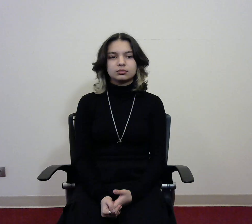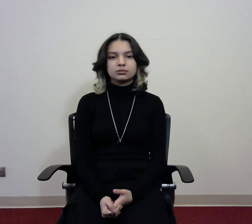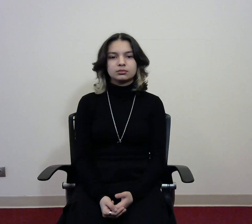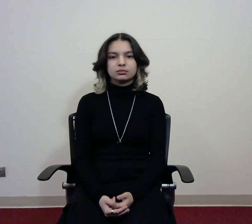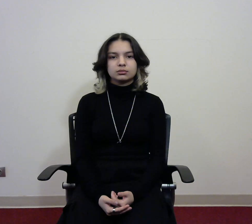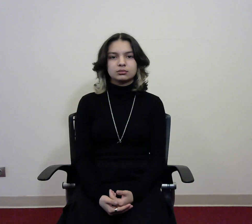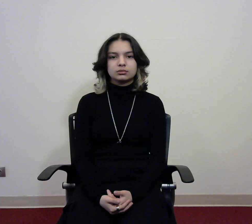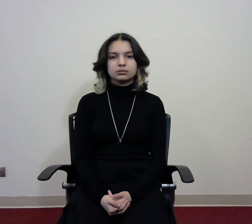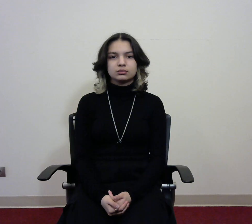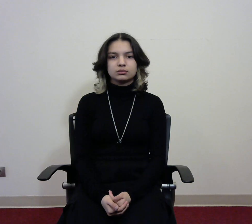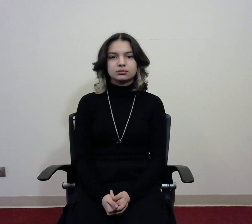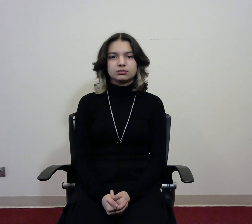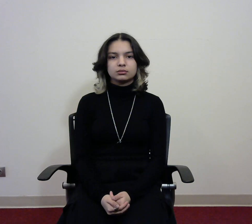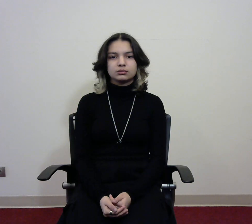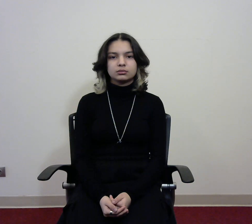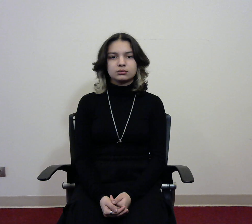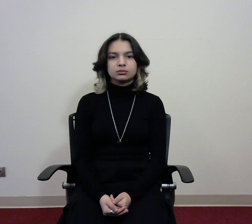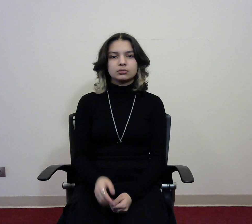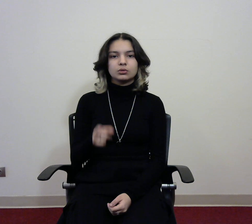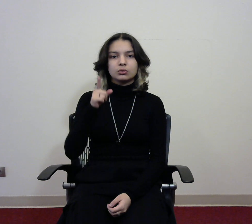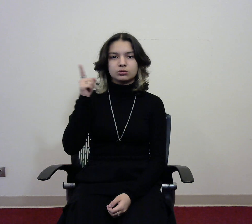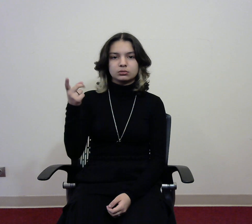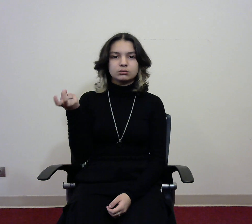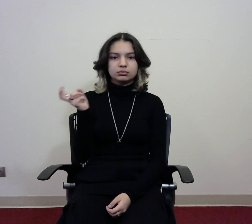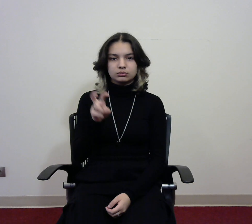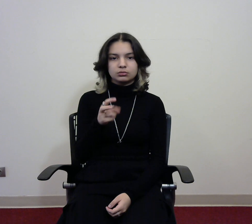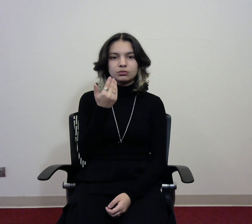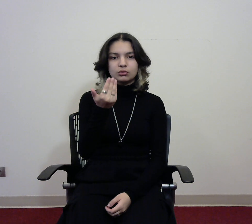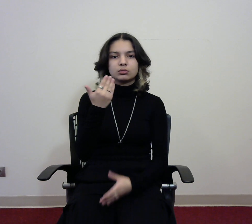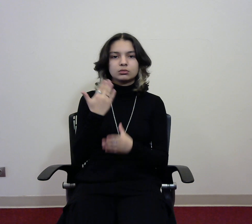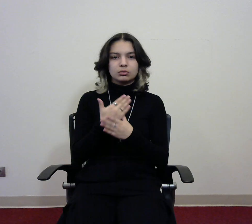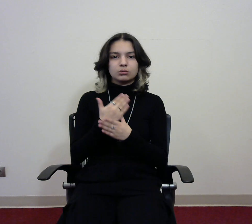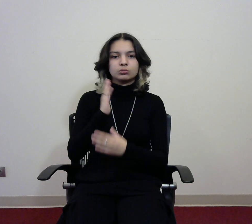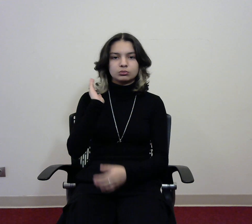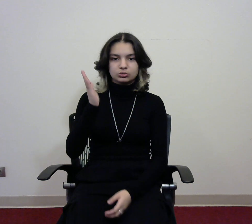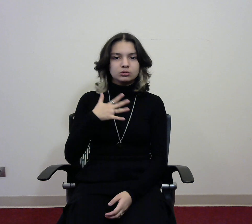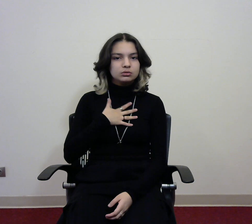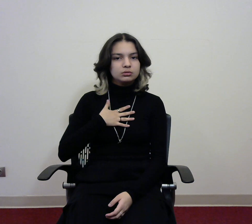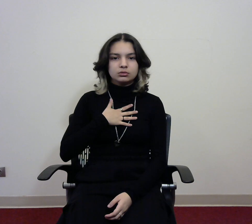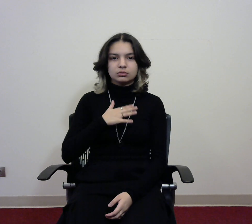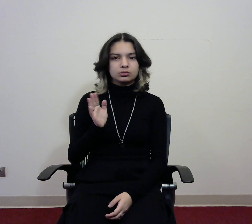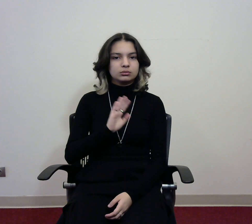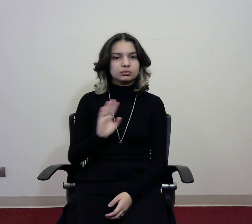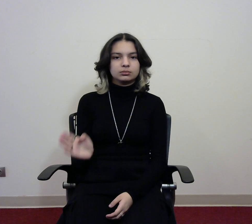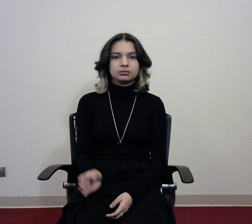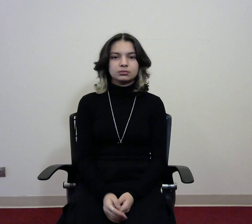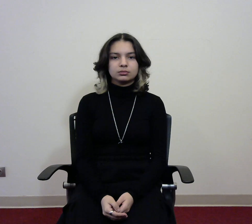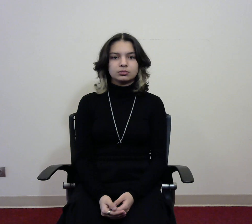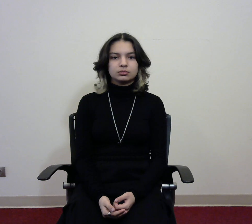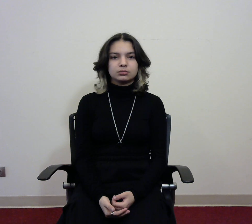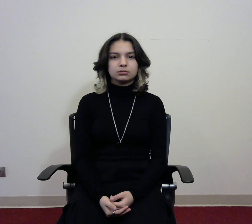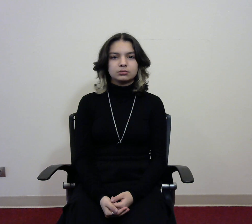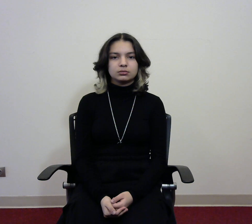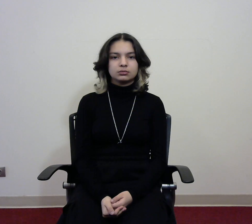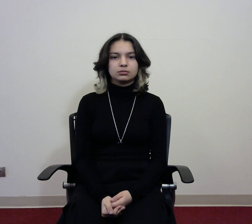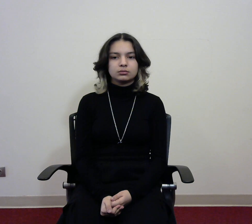O gəlib sizə kömək edəcək, narahat olmayın